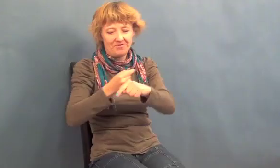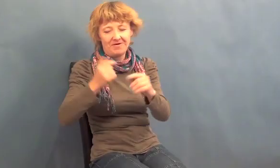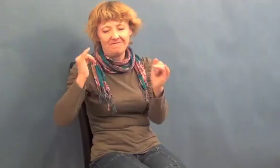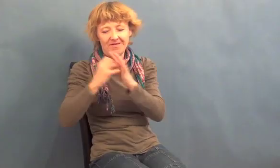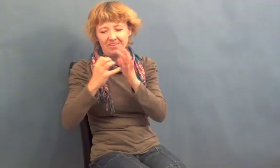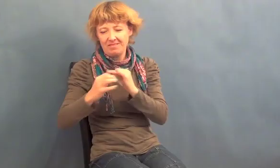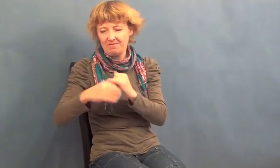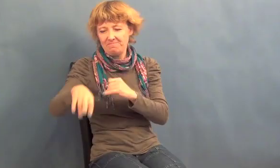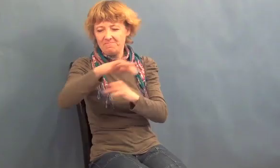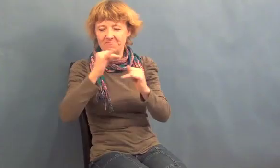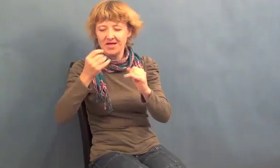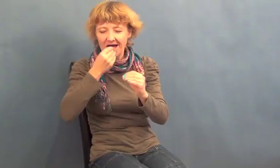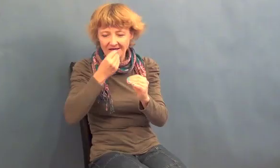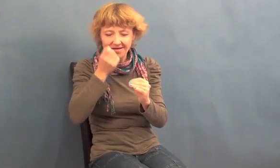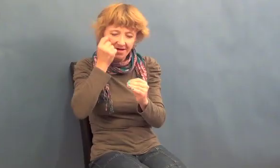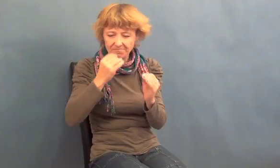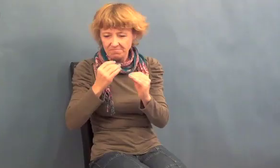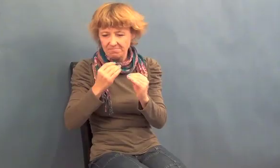Rozmawiają, gadają, jedzą śniadanie.